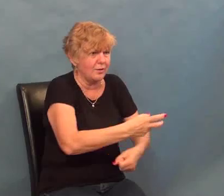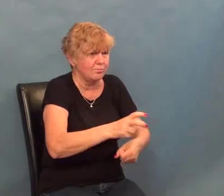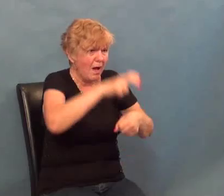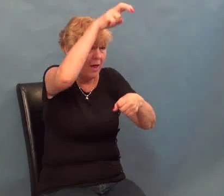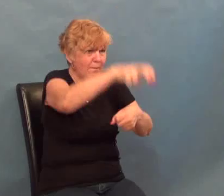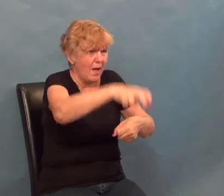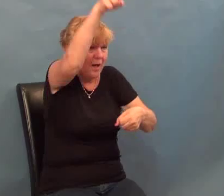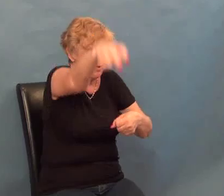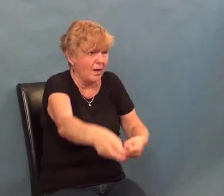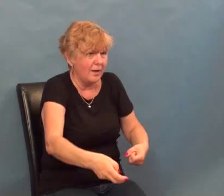Skaczą wysoko.